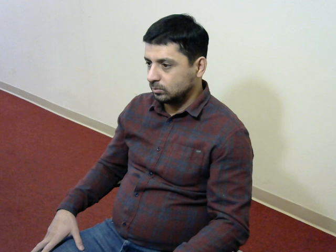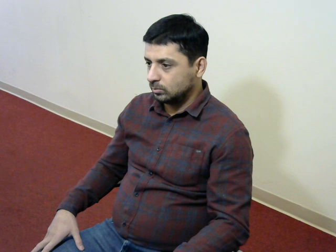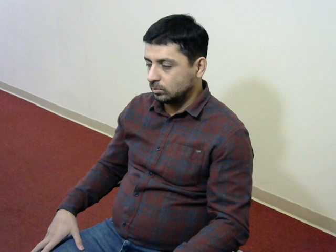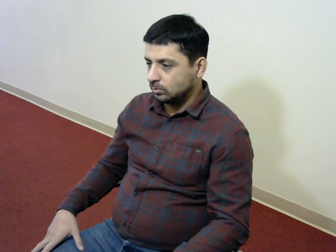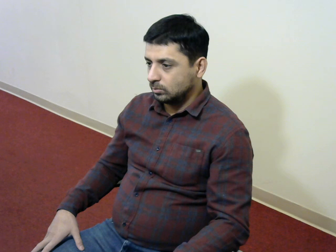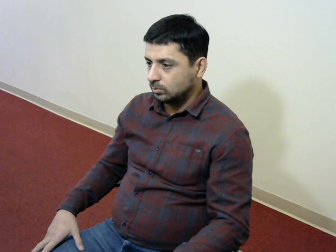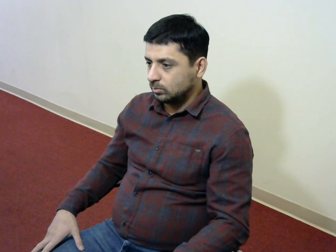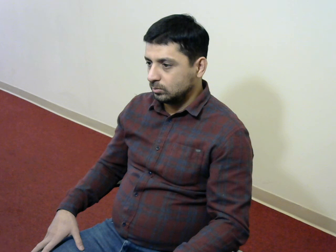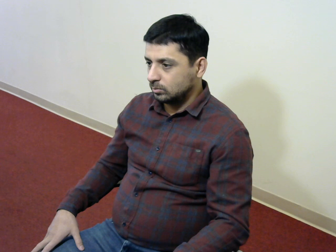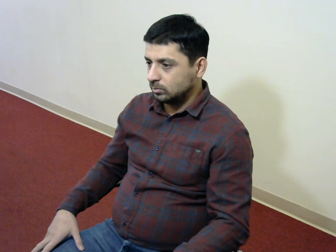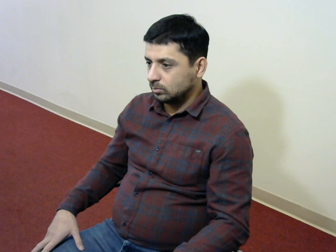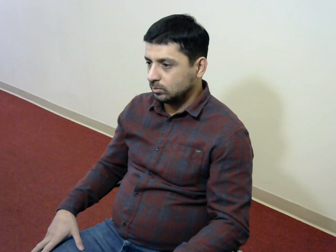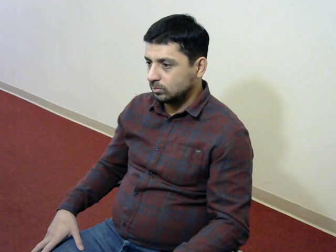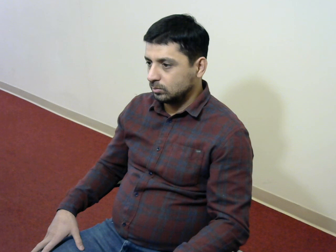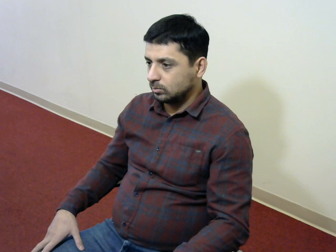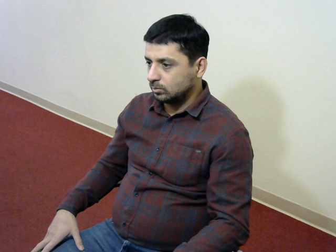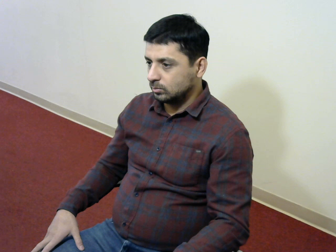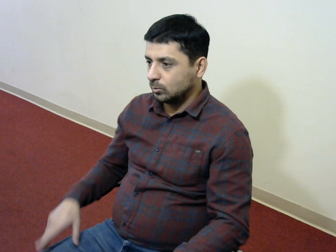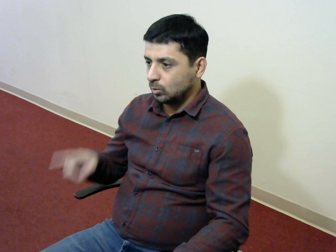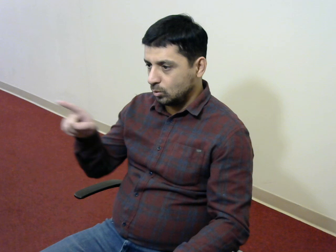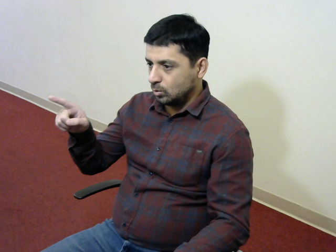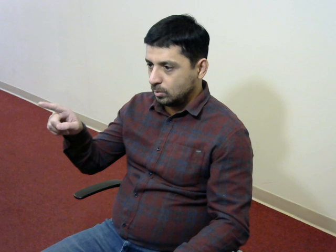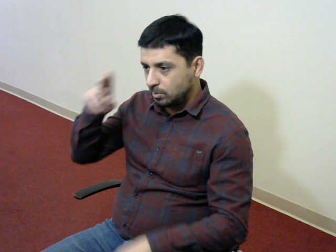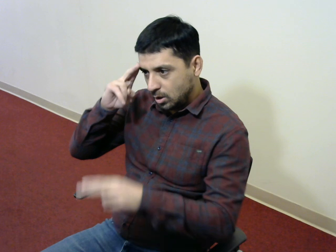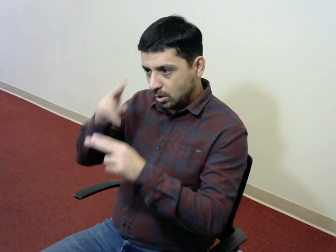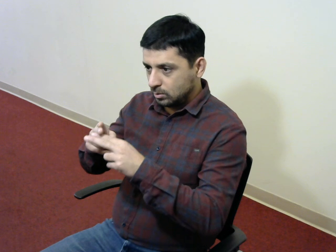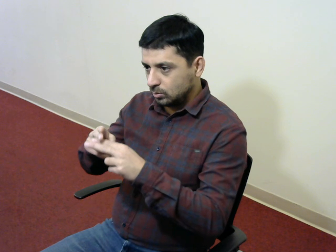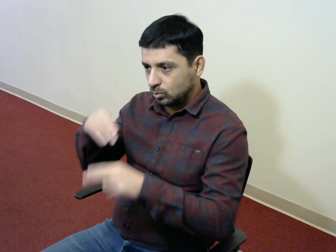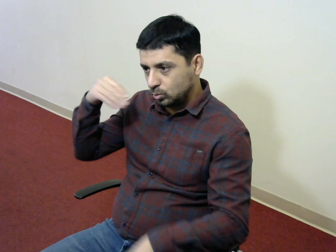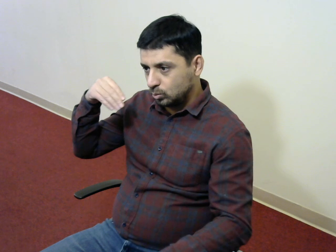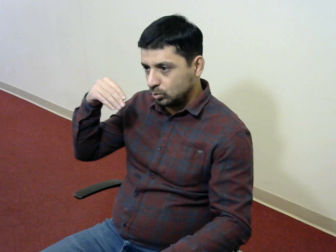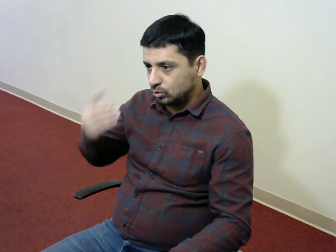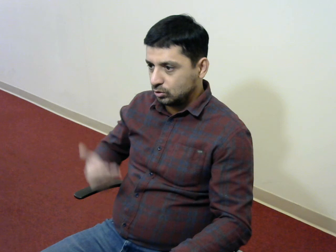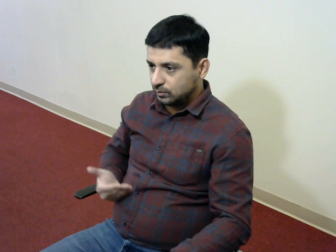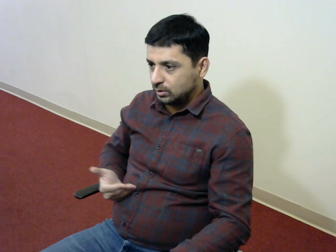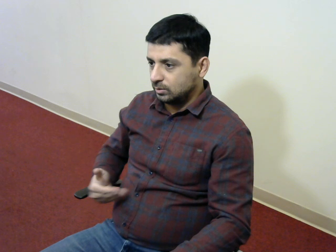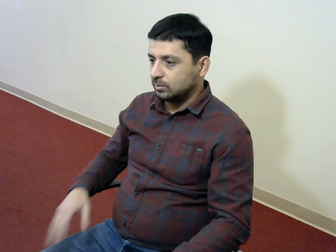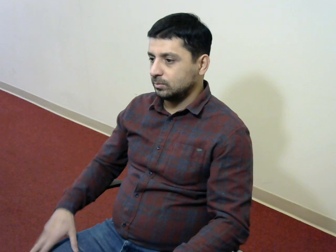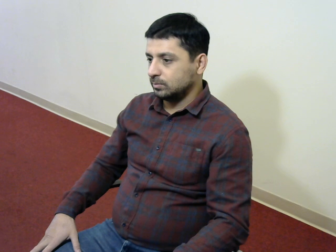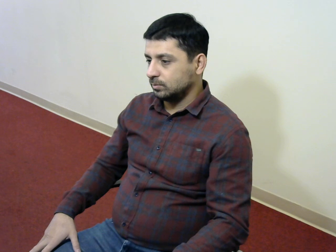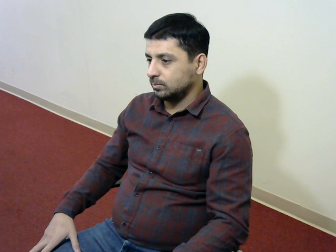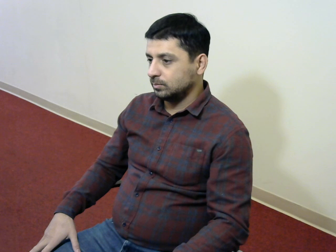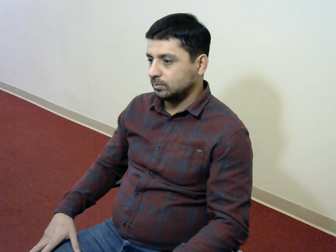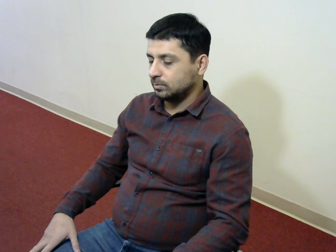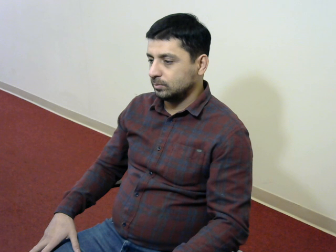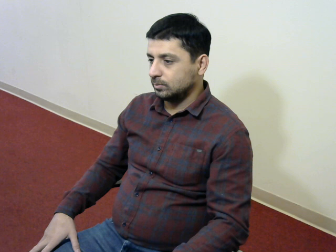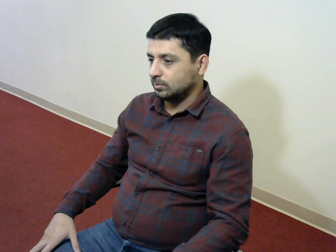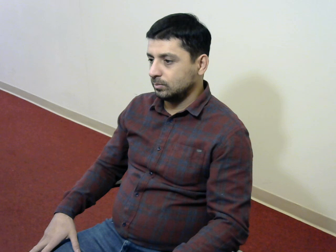Onun qardaşı Türkiyədə yaşayır